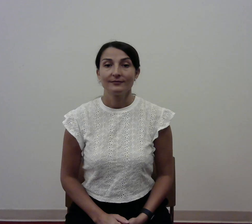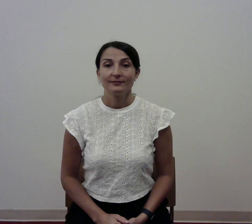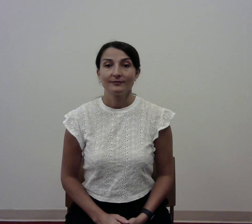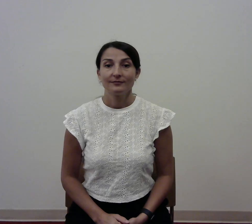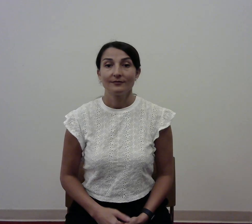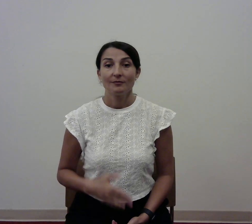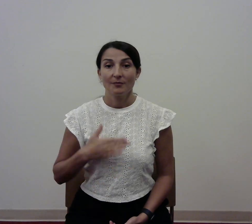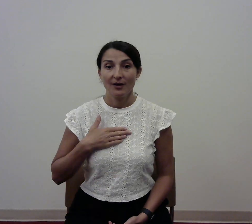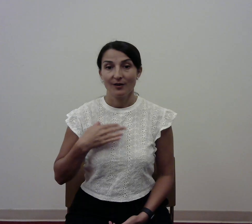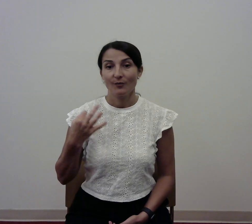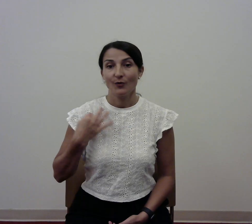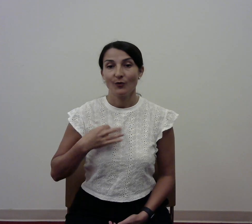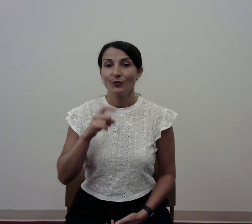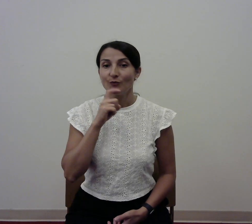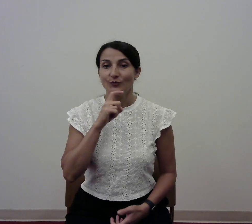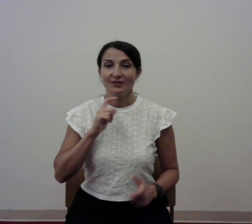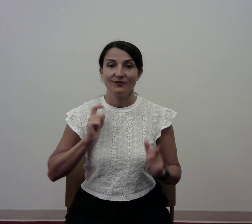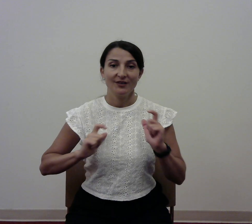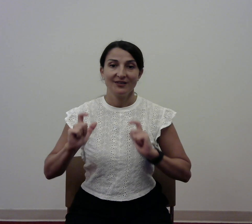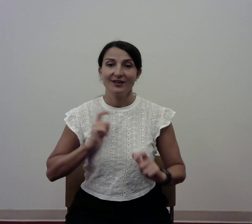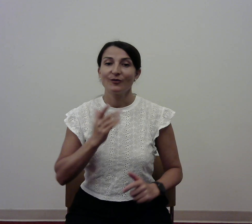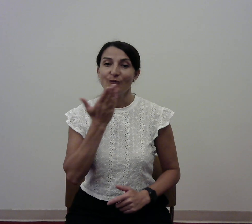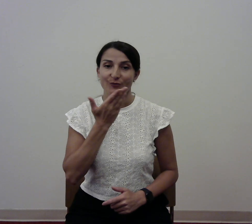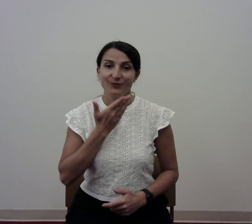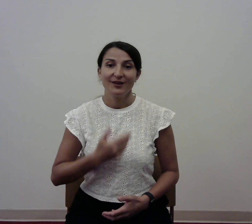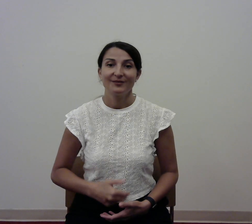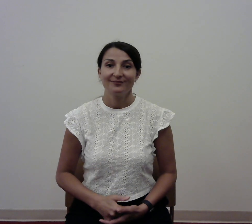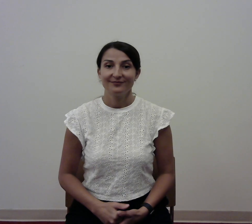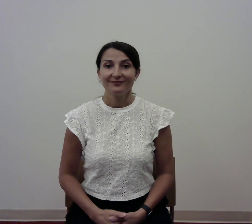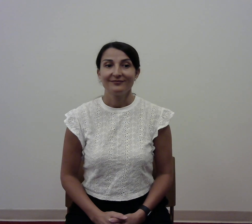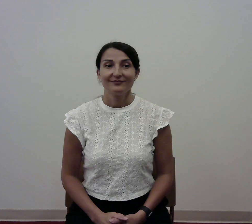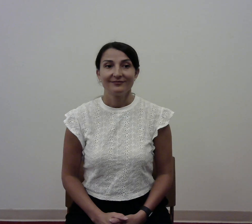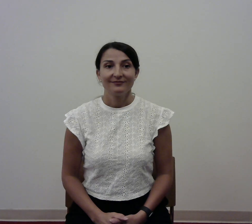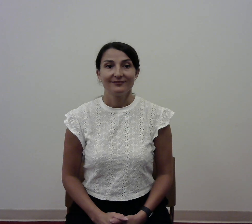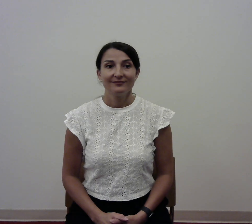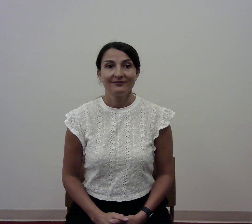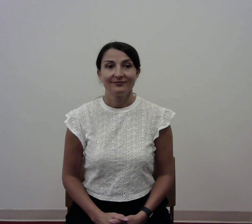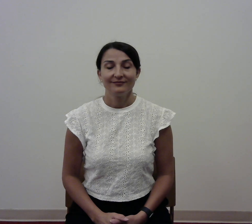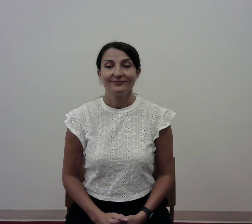Mənim oğlum universitetdə oxuyur